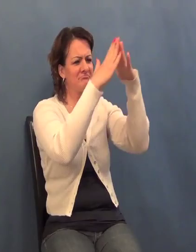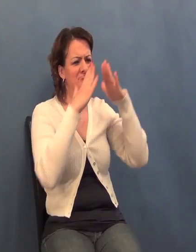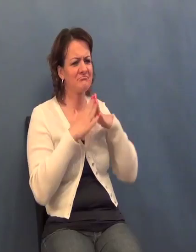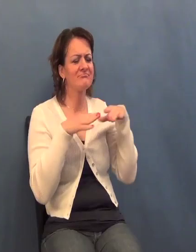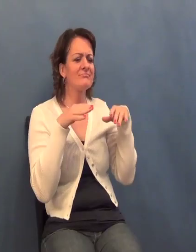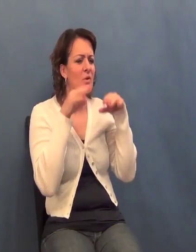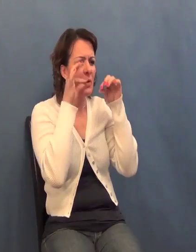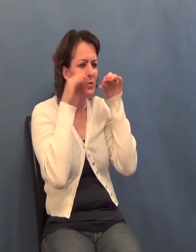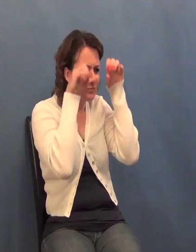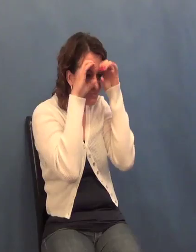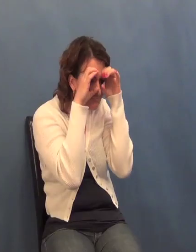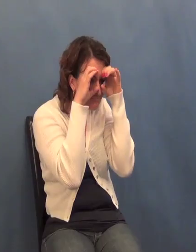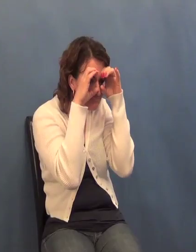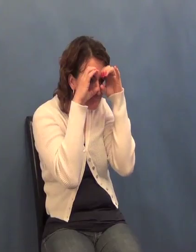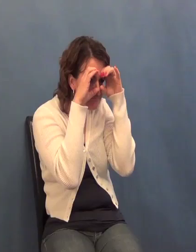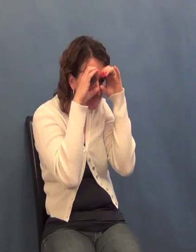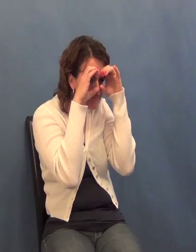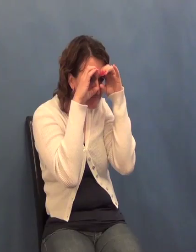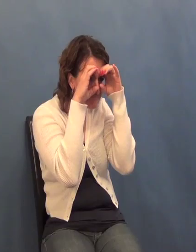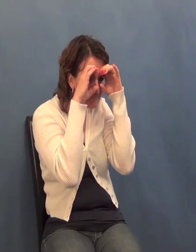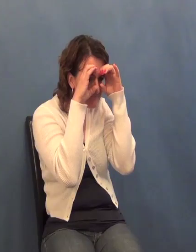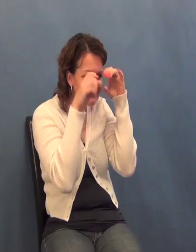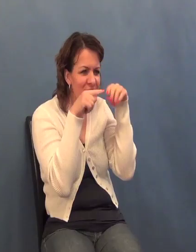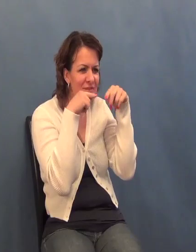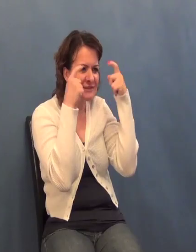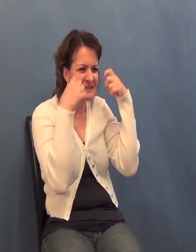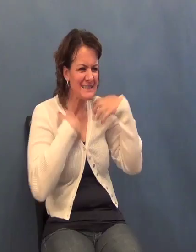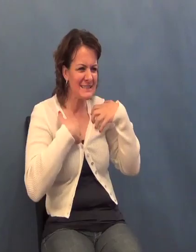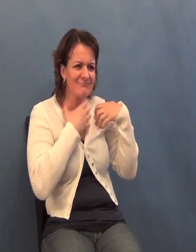Kot patrzy przez lornetkę na drugi dom, jego oczy robią się czerwone z wściekłości.